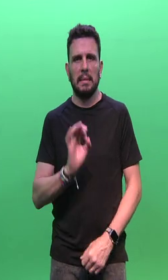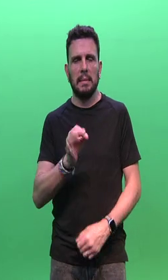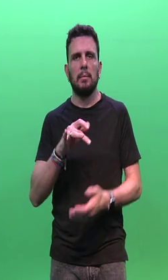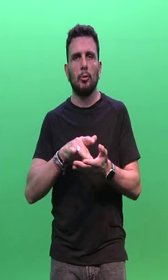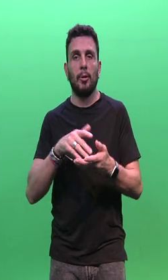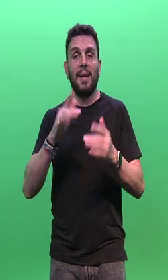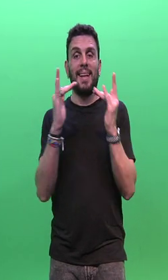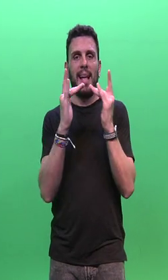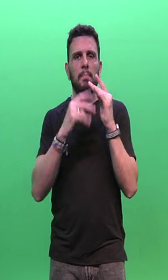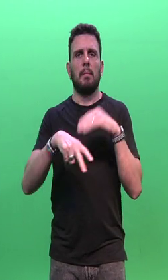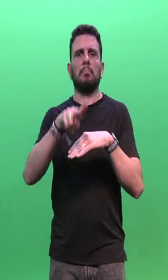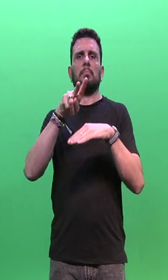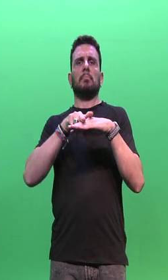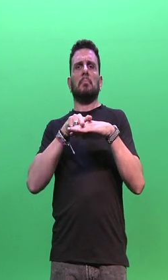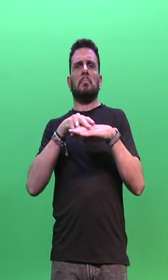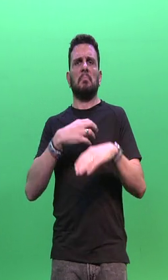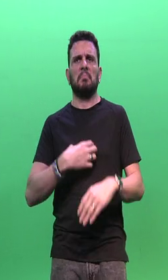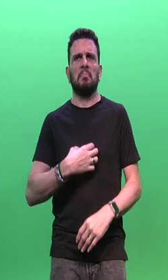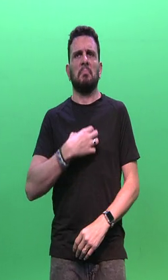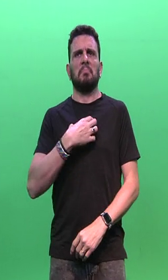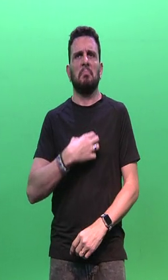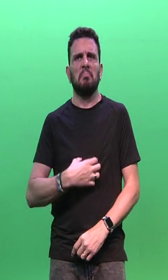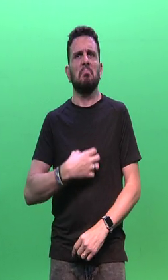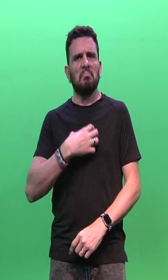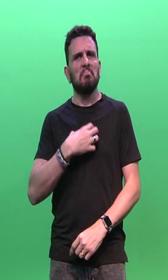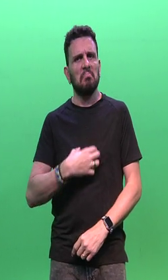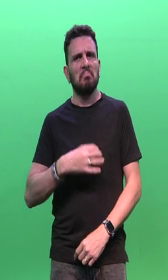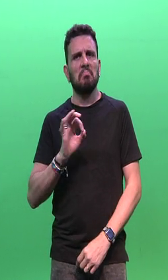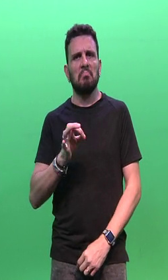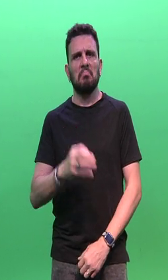Quan estic estirat al llit noto que tinc alguna cosa al pit, sí.